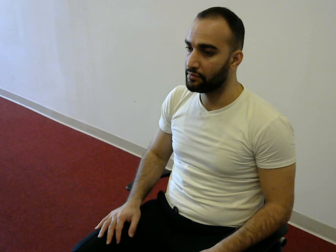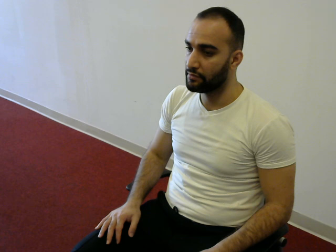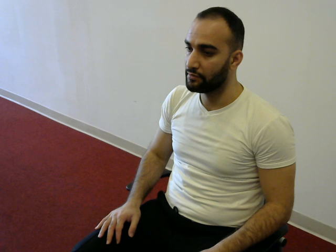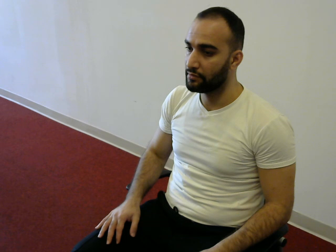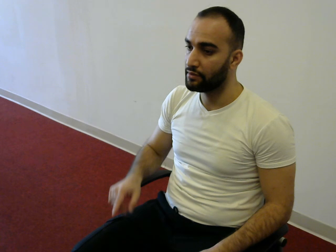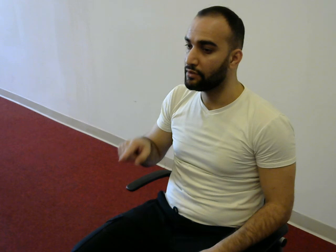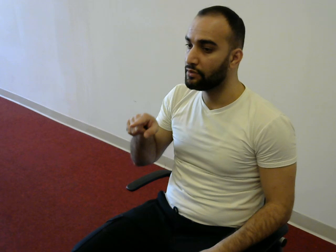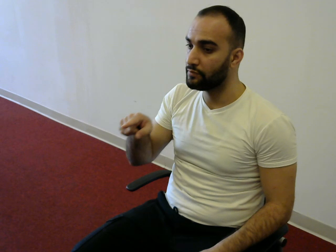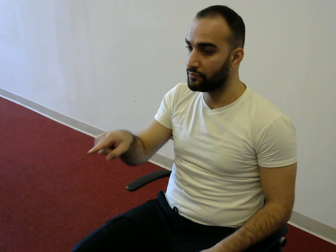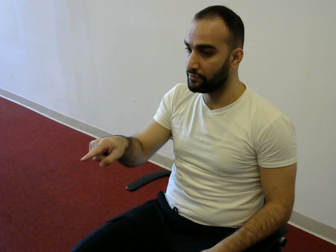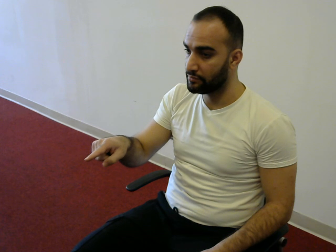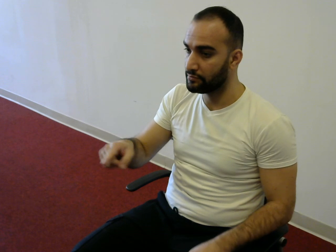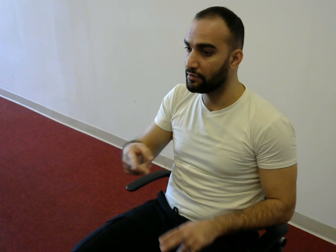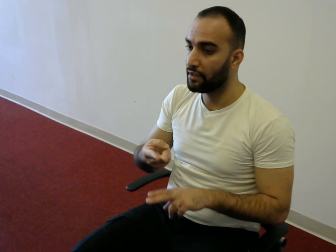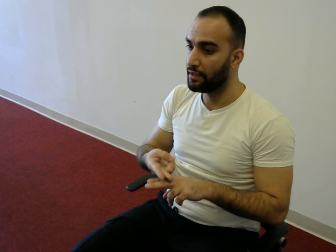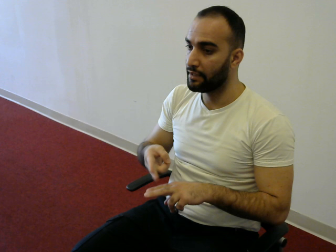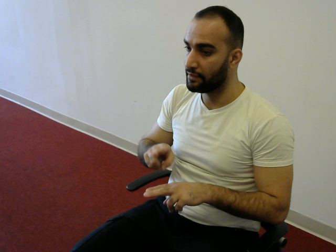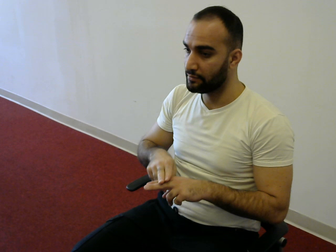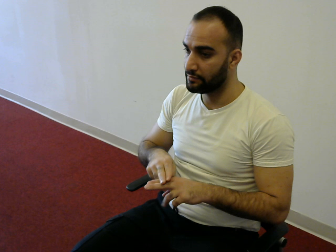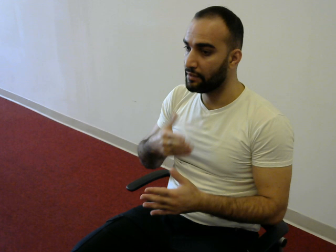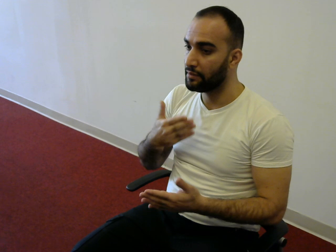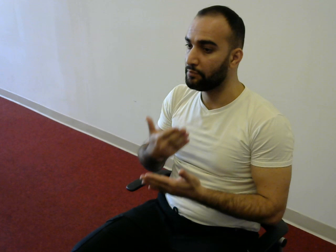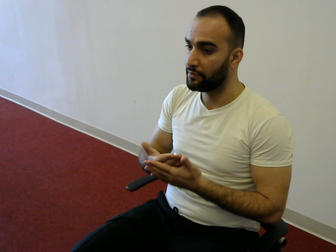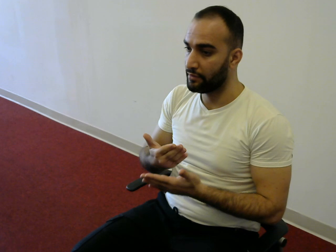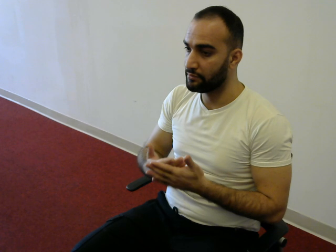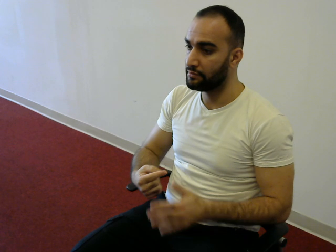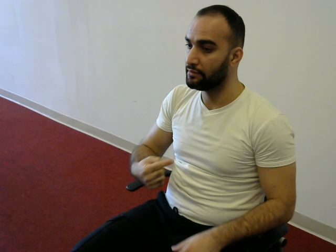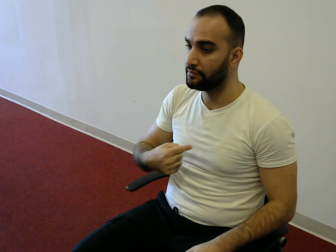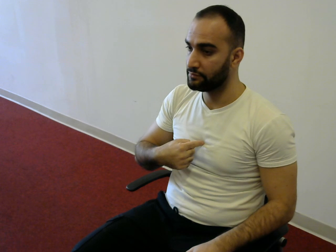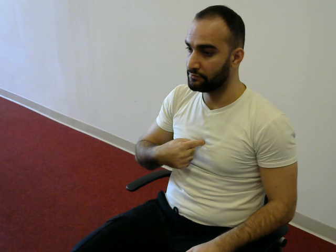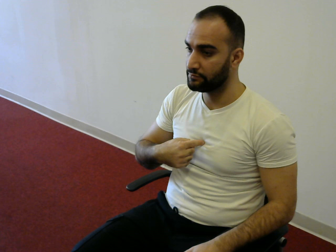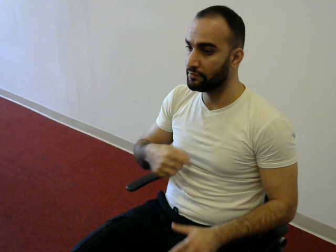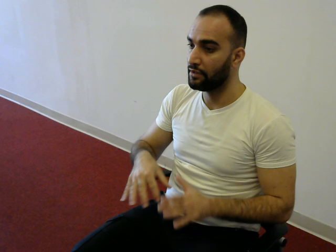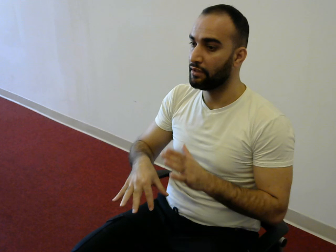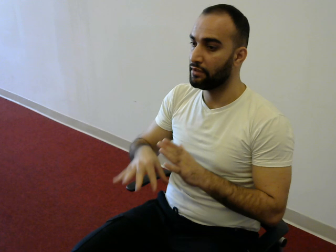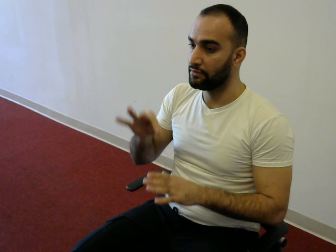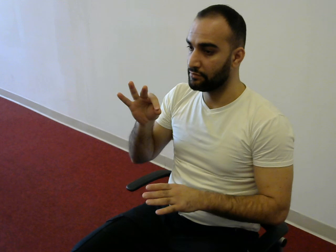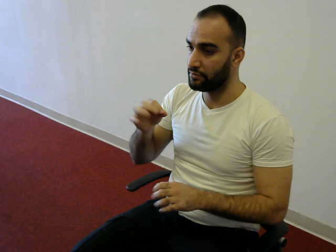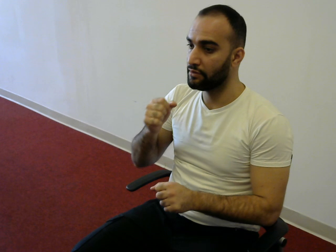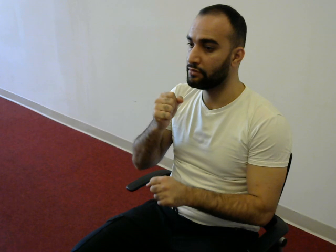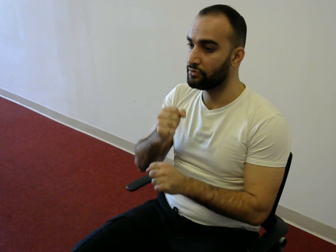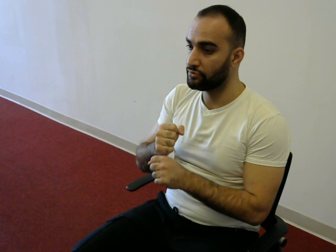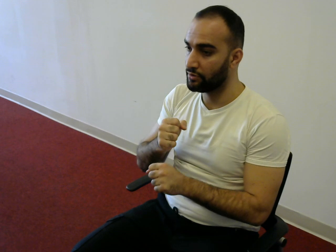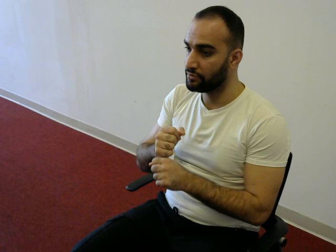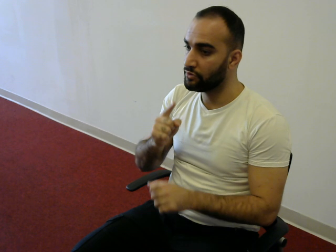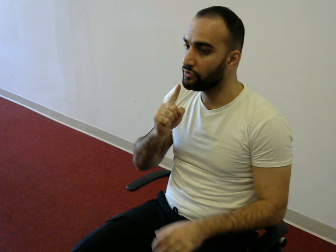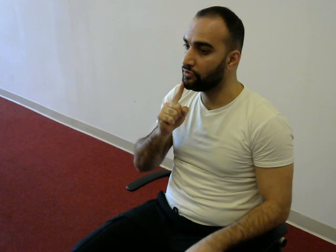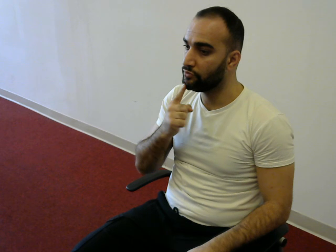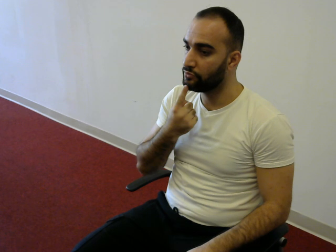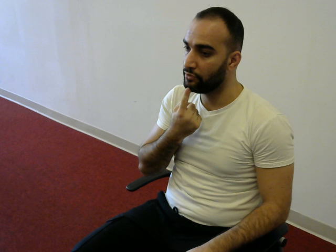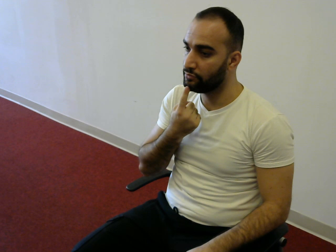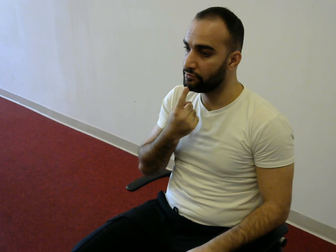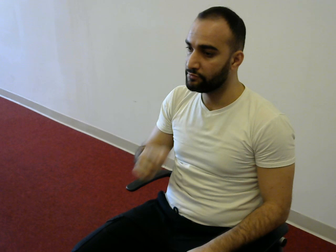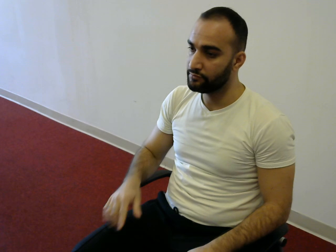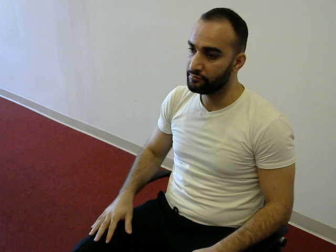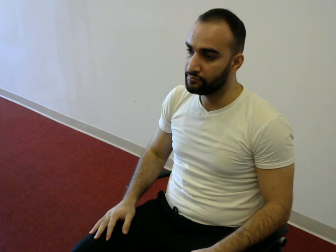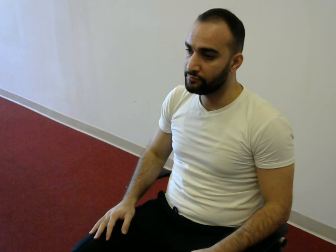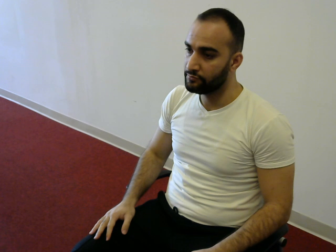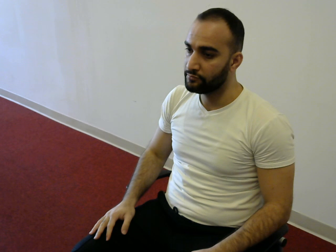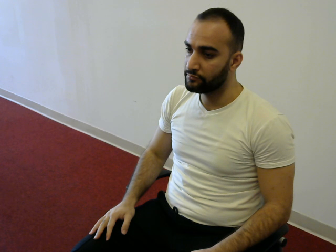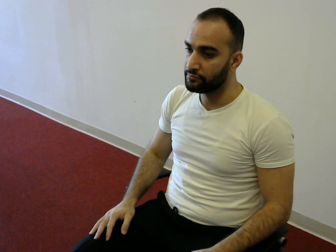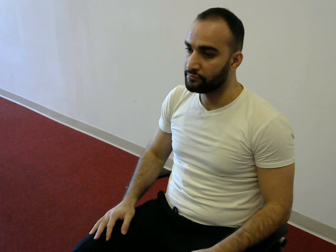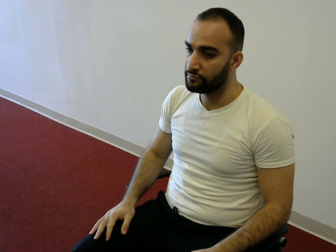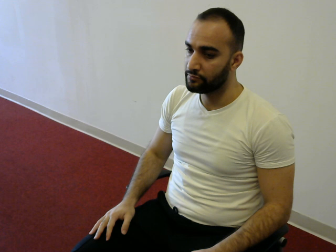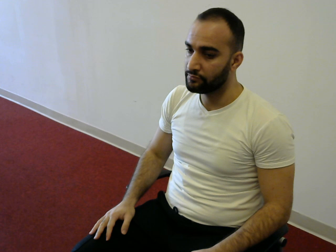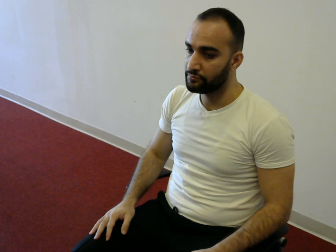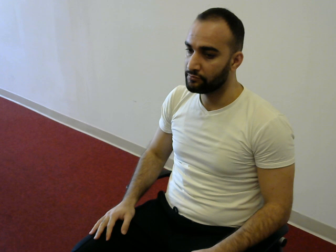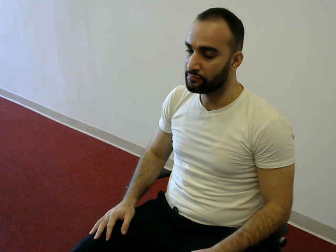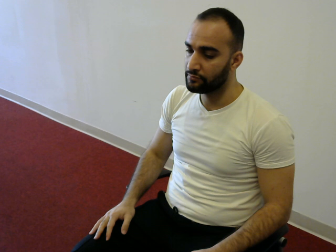Bu məsələdə mənə seçim etmək çətindir